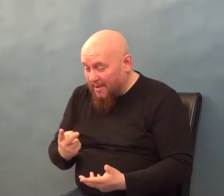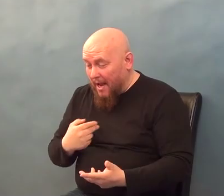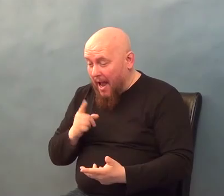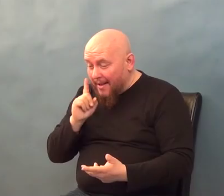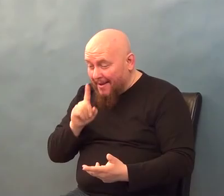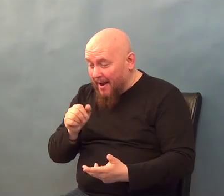Mówię prawdę.